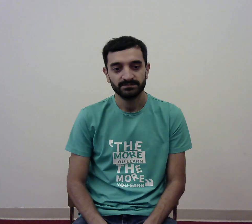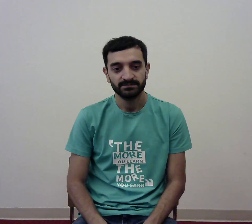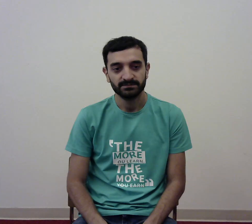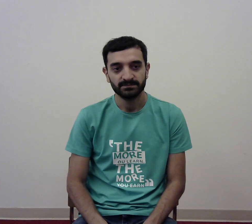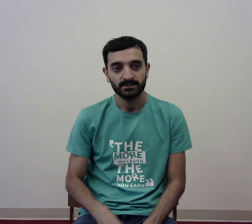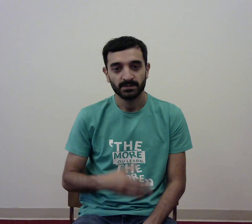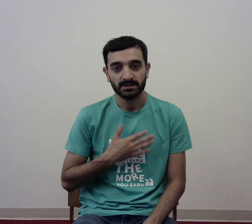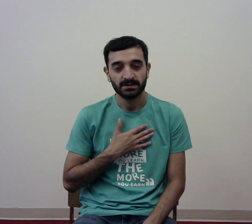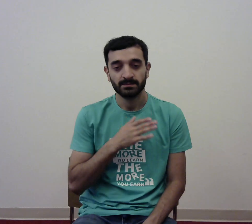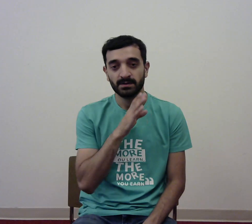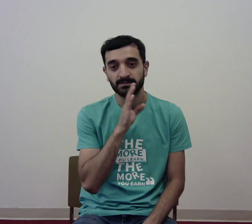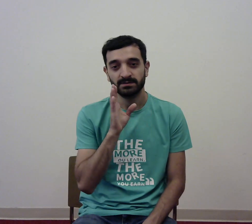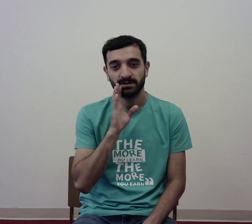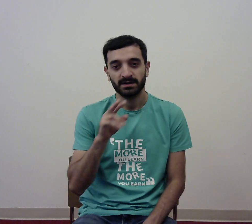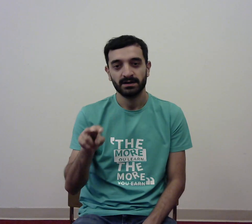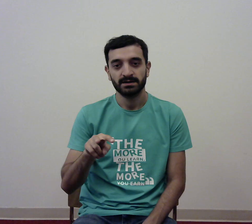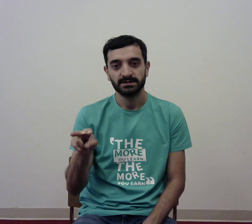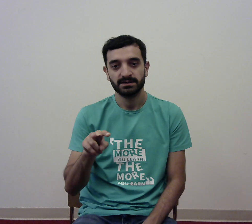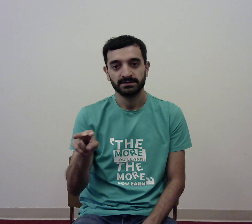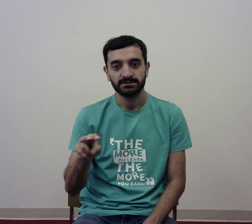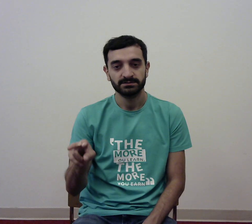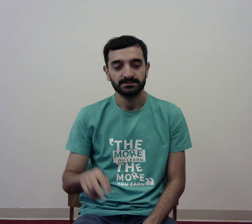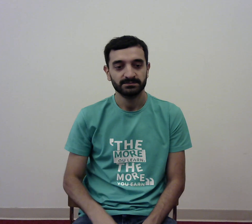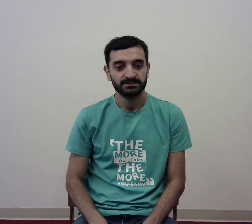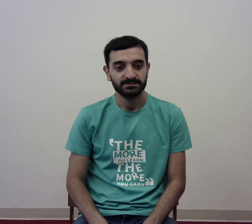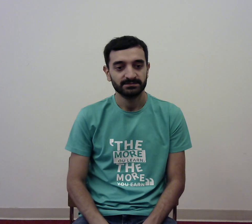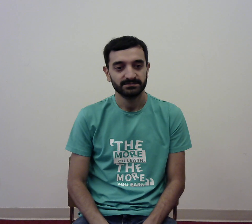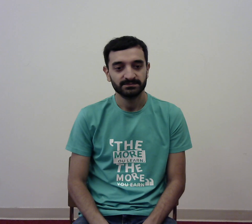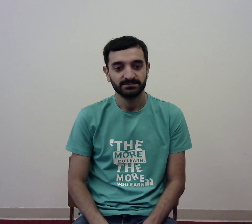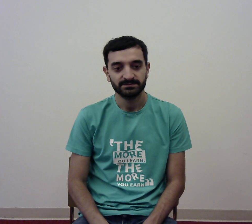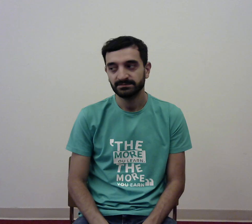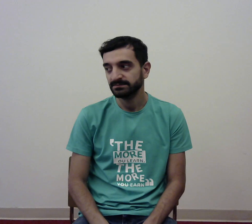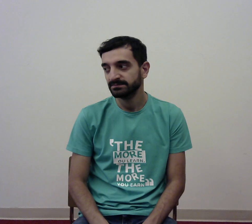Mənim anam Lənkərandandır